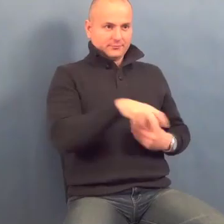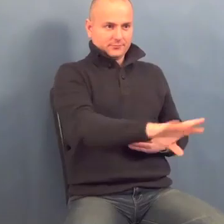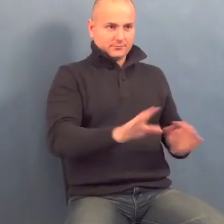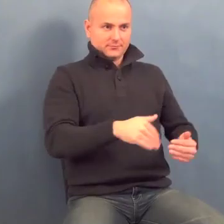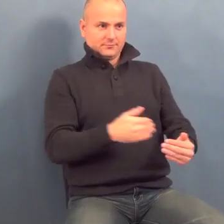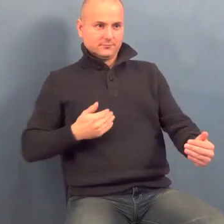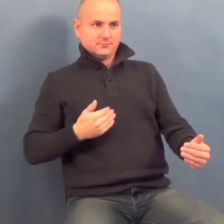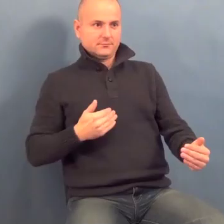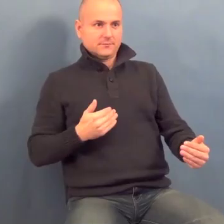Żebyś się bał tam iść.